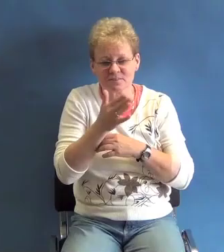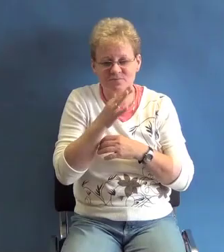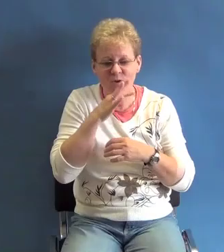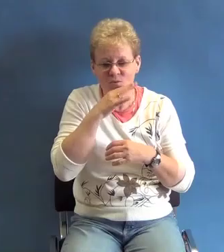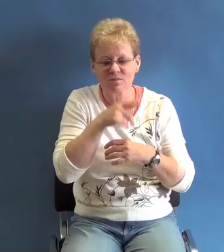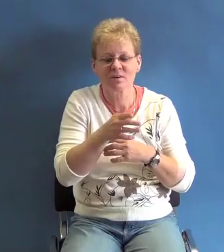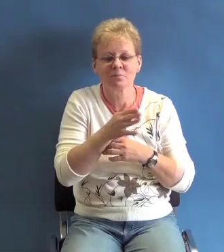Tylko rybka.